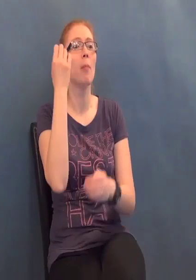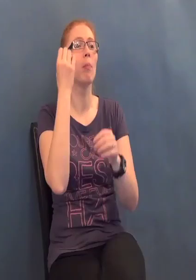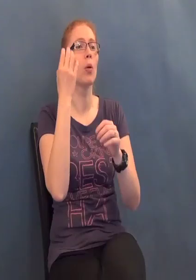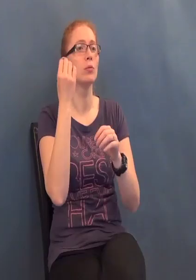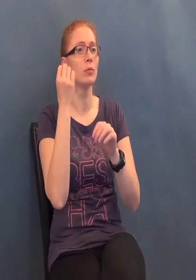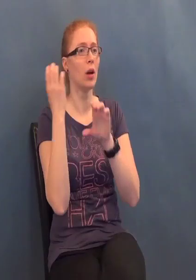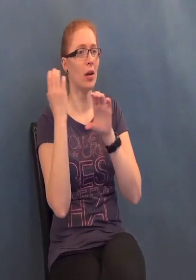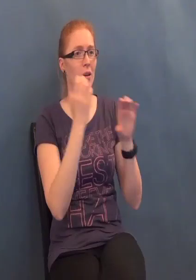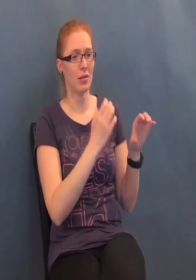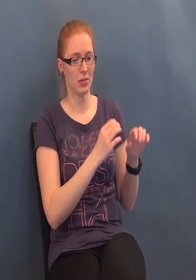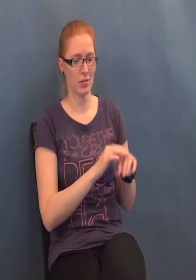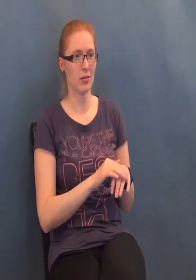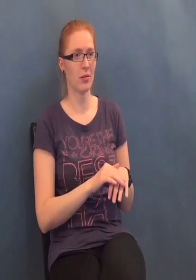A pociąg...